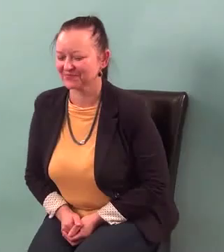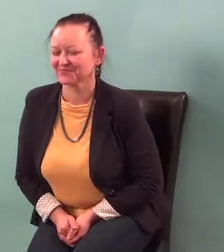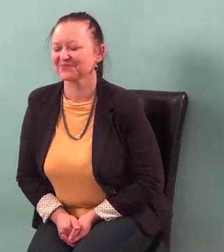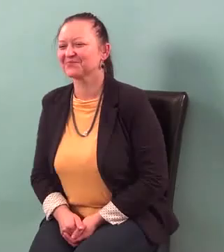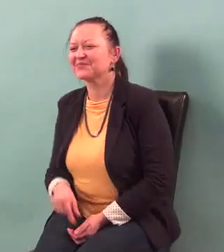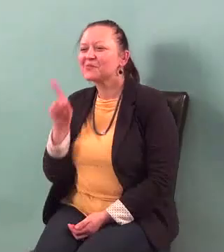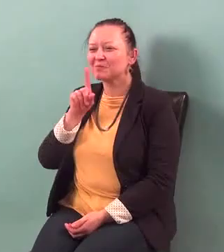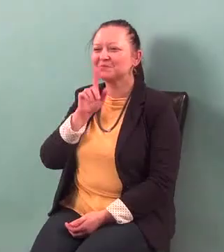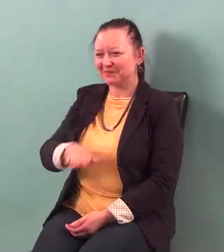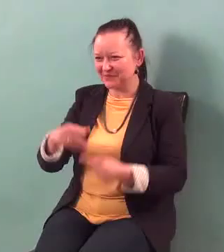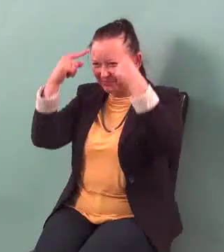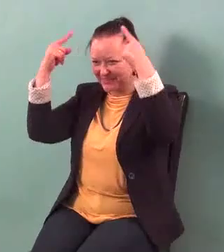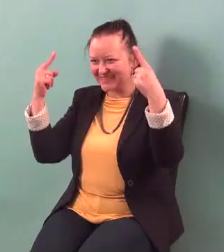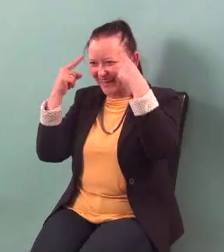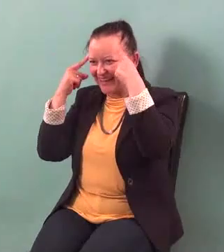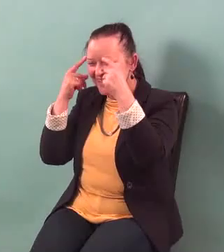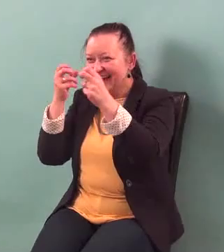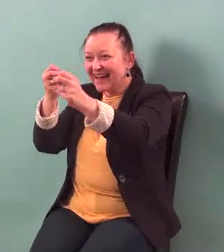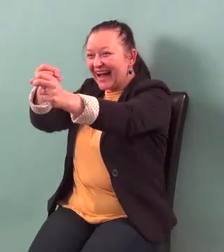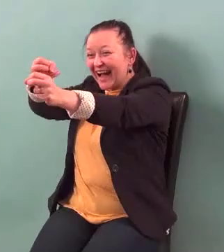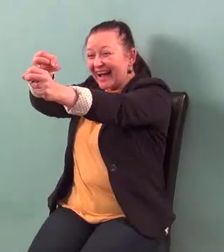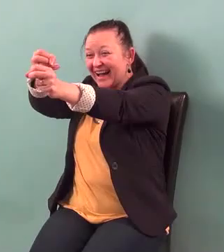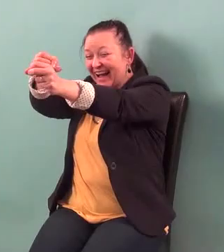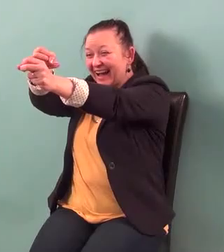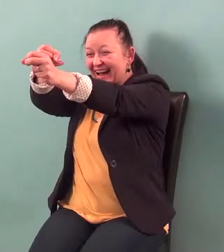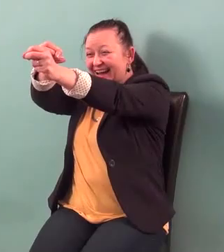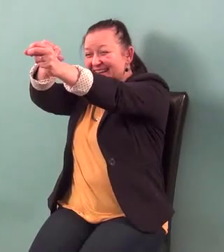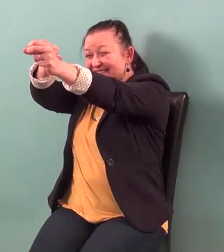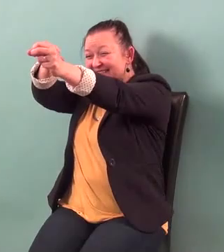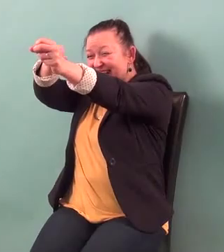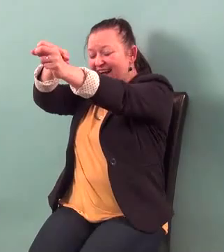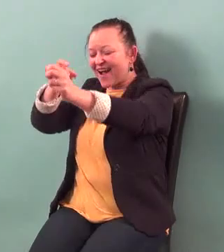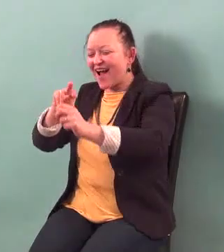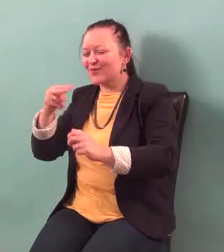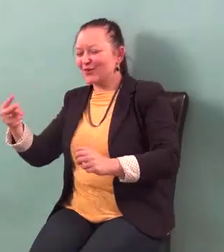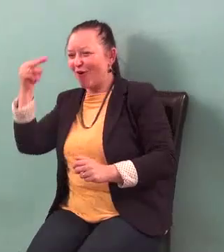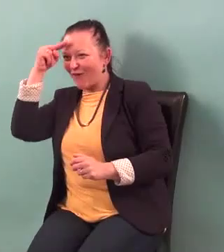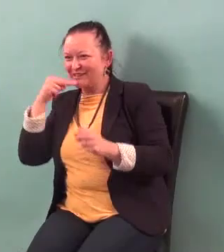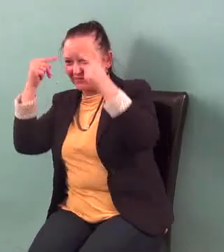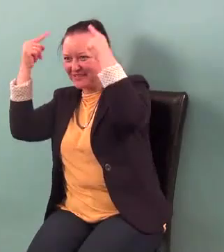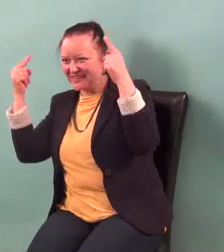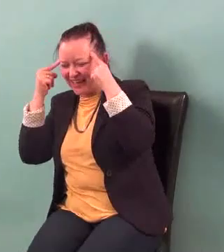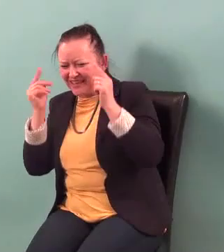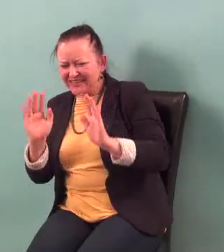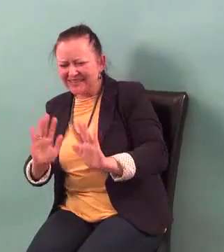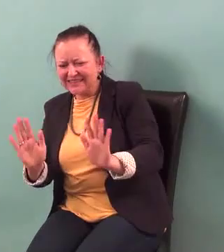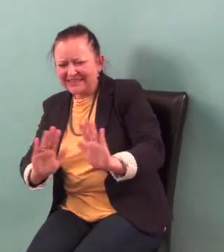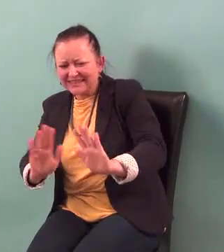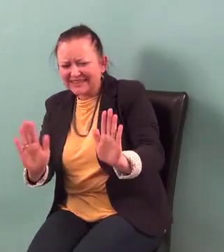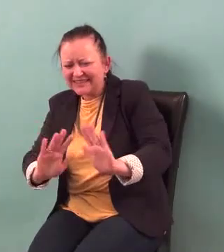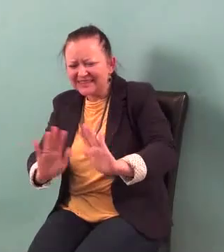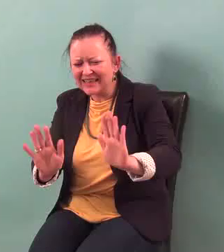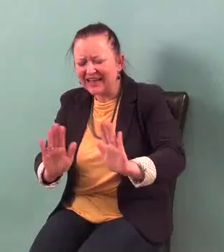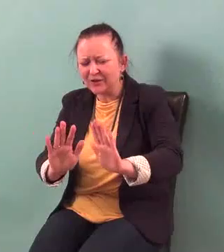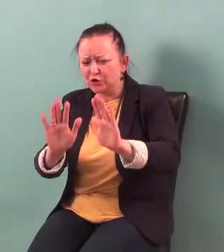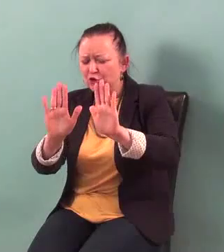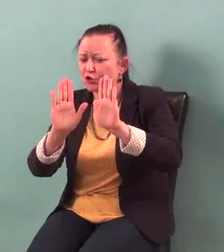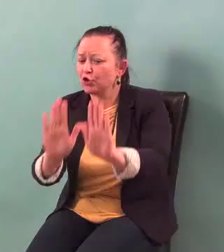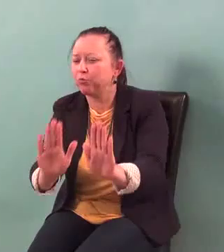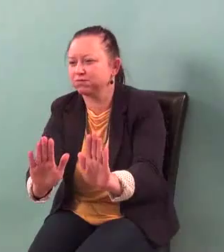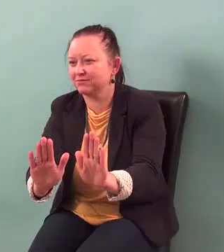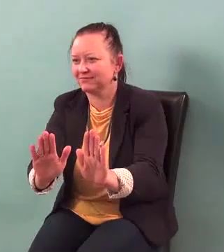Mały chłopak, Myszka Miki, nerwowo mierzy z łuku, naprzeciwko niego stoi tata Myszka Miki, który mówi, żeby przerwał.